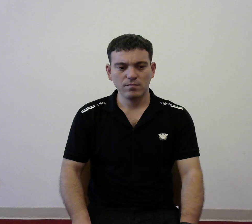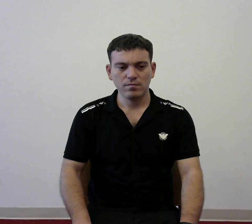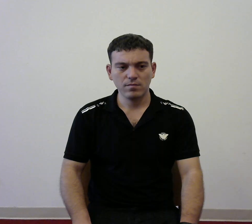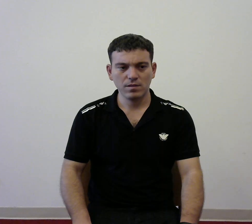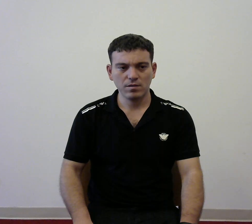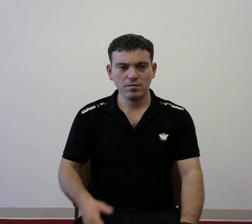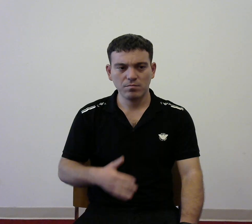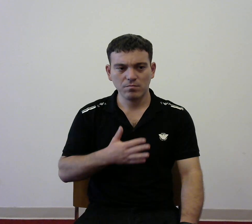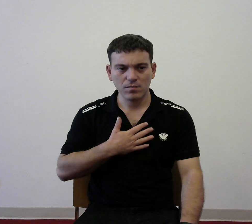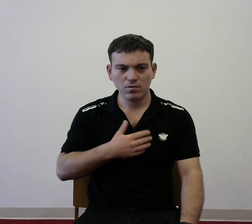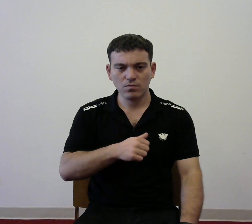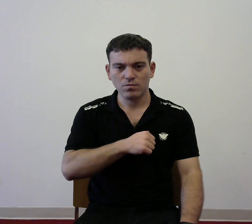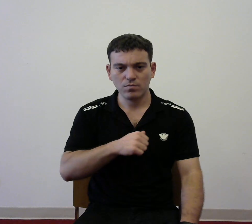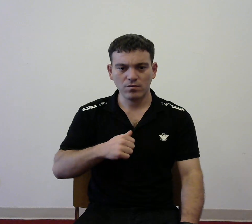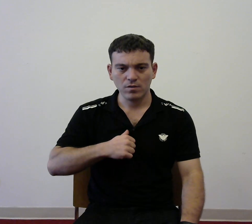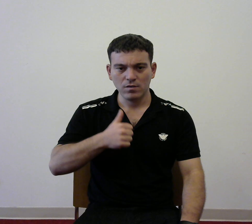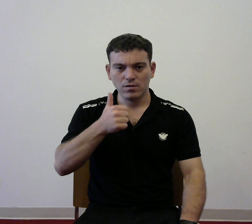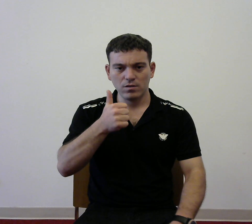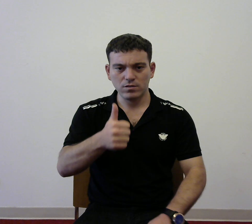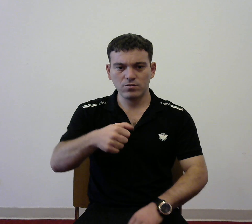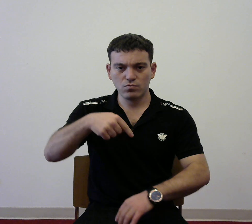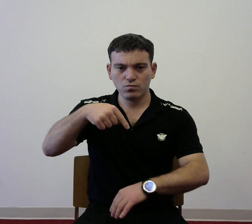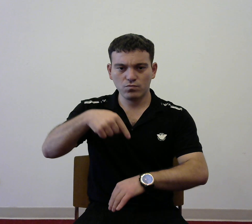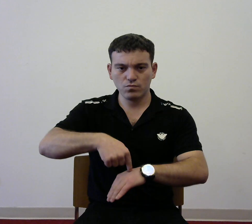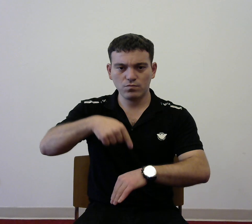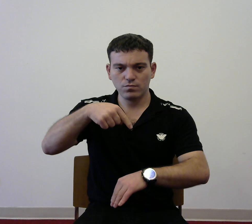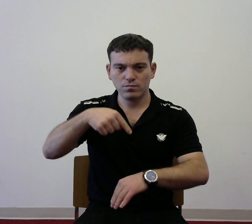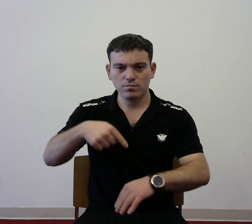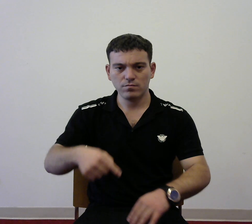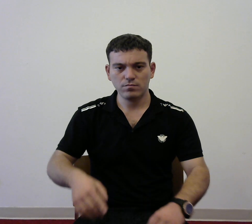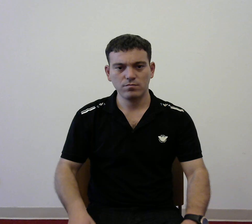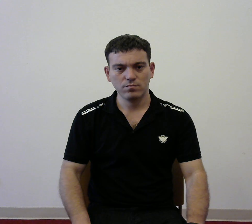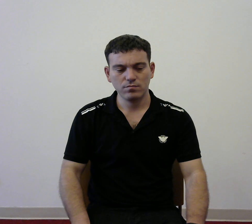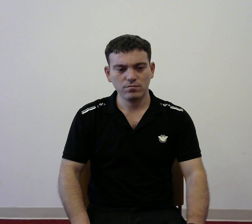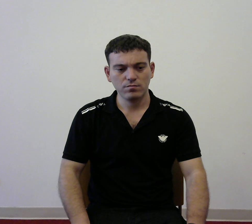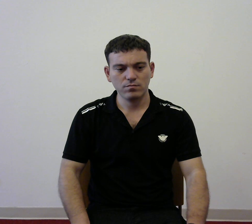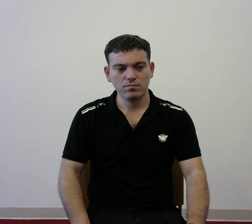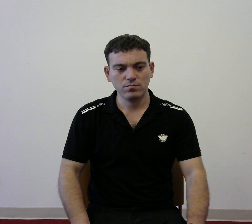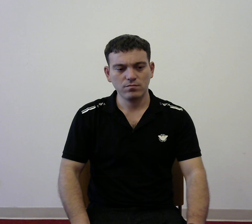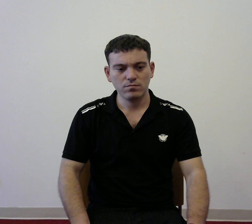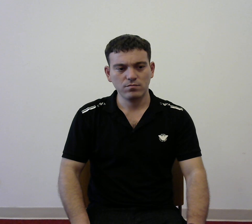Mən özümü yaxşı hiss edirəm